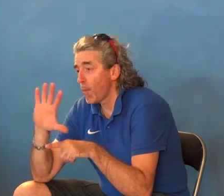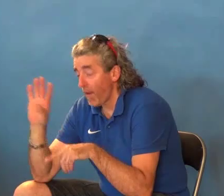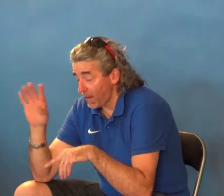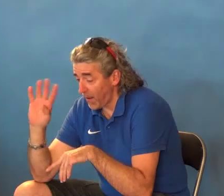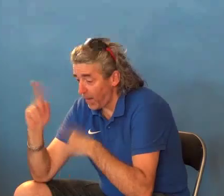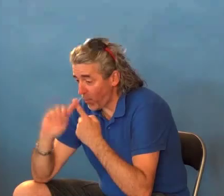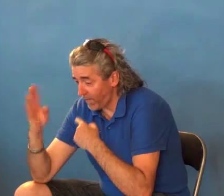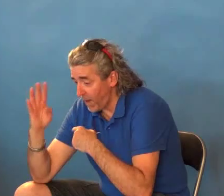Po piątej trzydzieści.